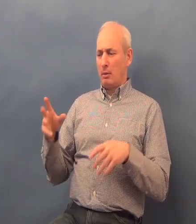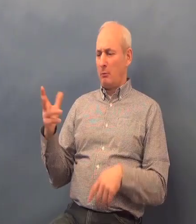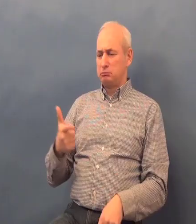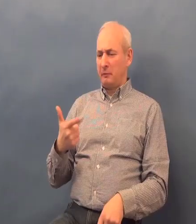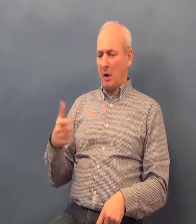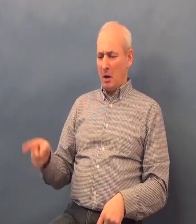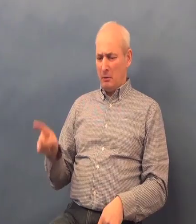Jeden, dwa, jeden dwa.